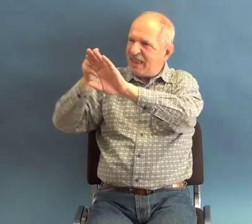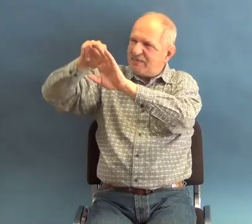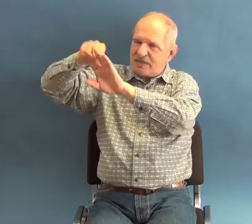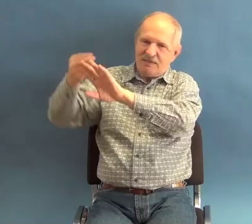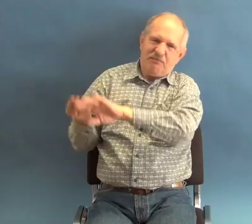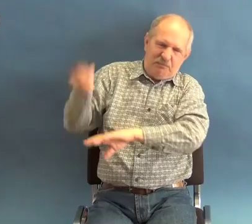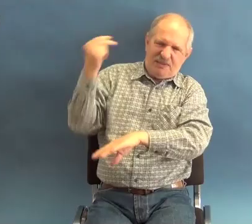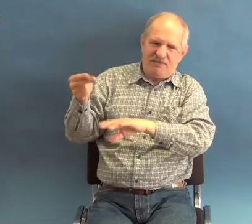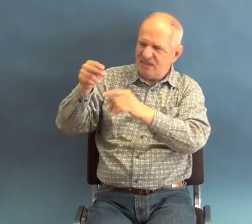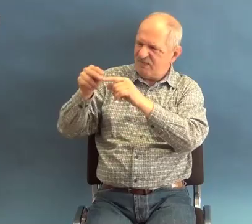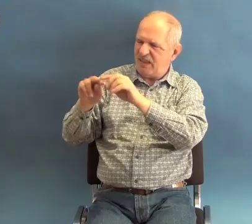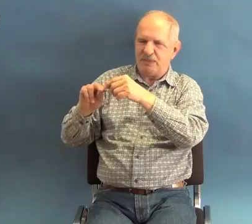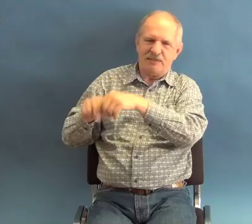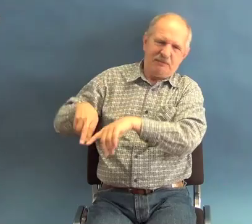Resztki kitu wyrzuca za siebie.